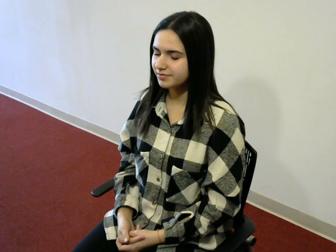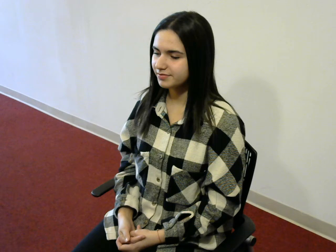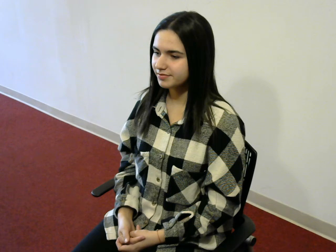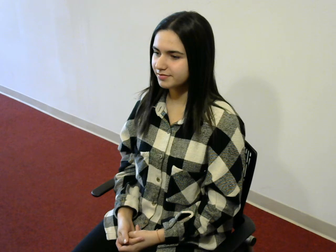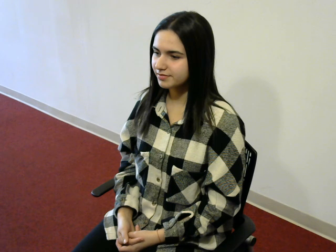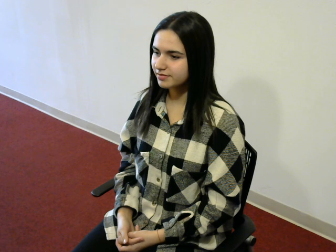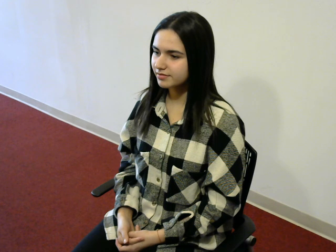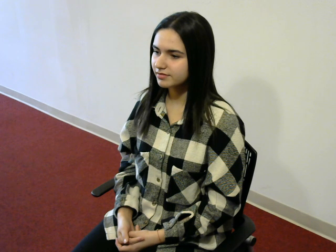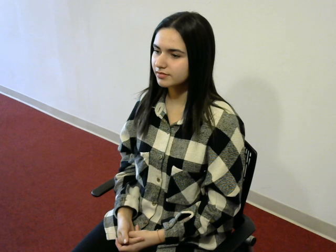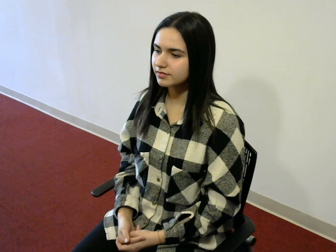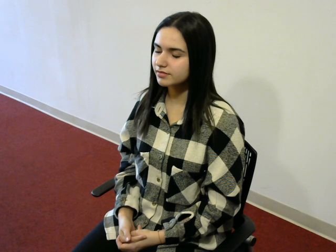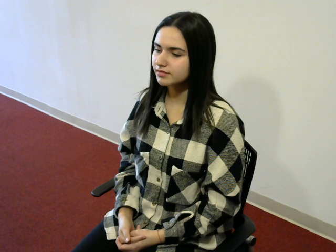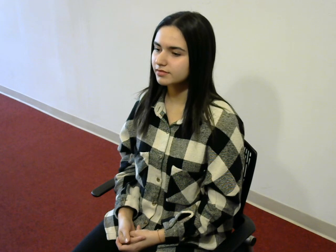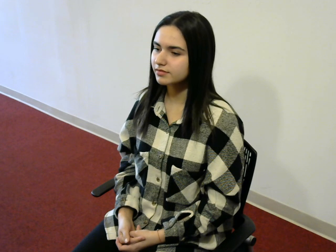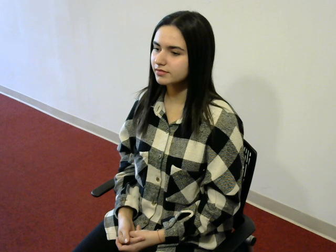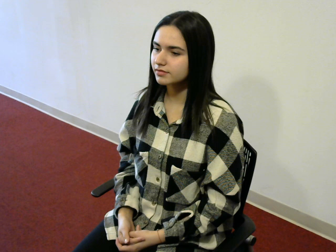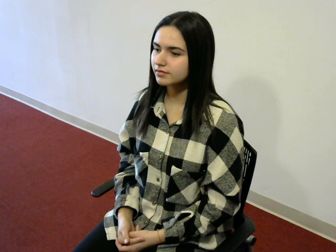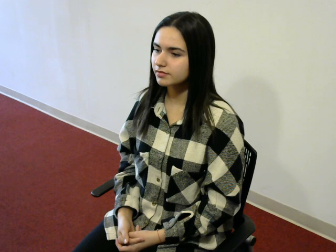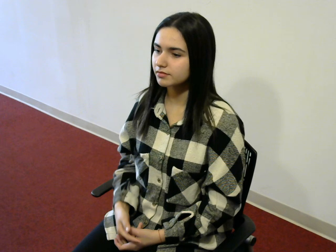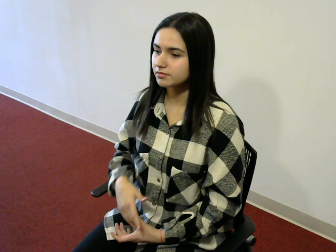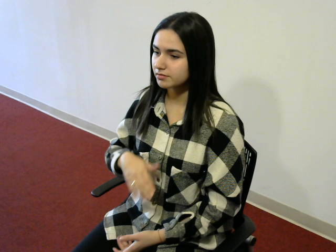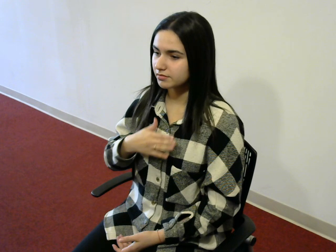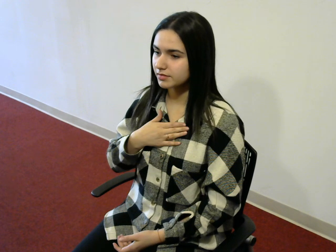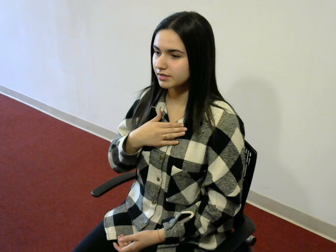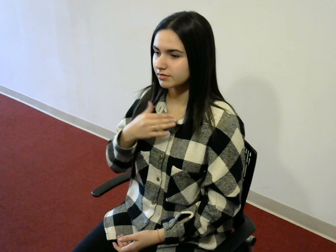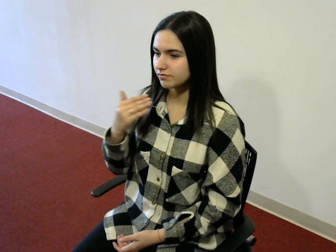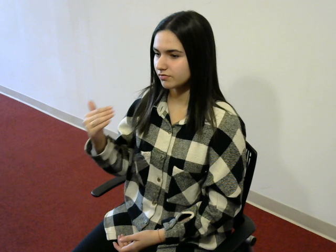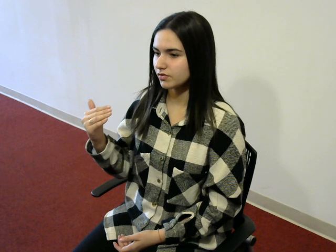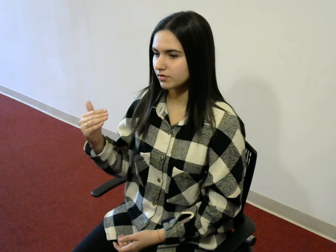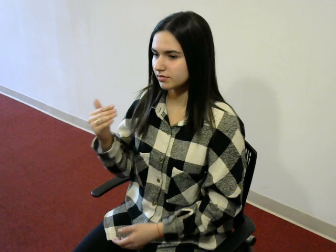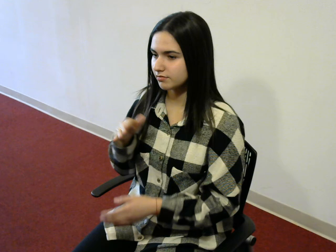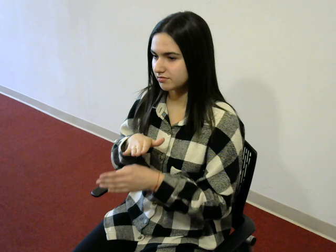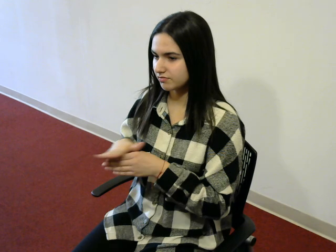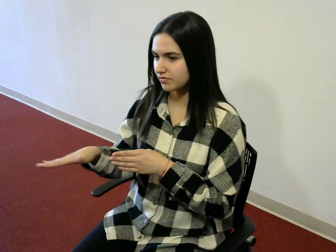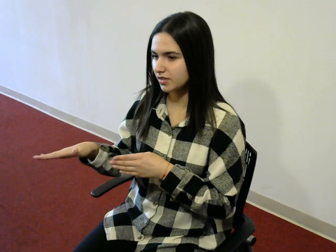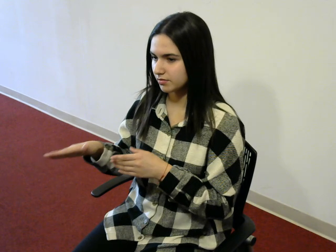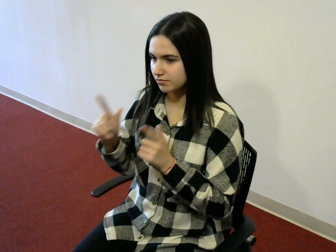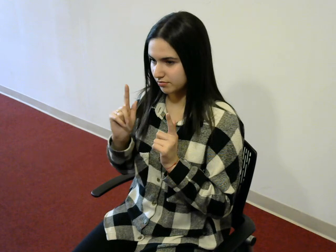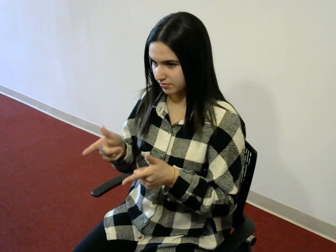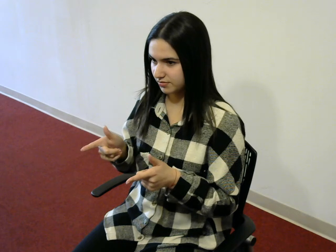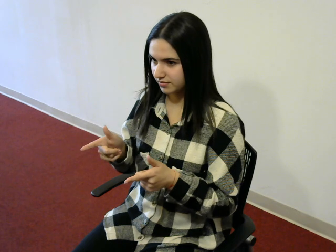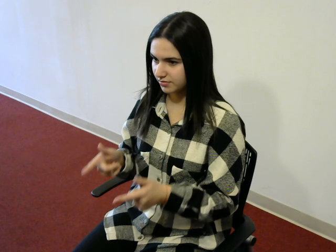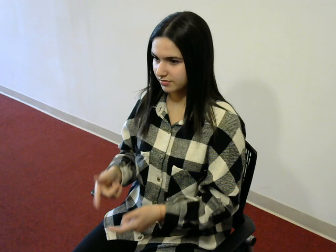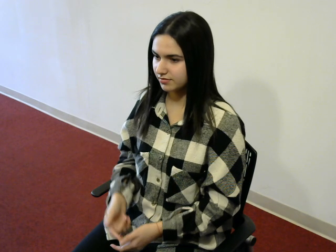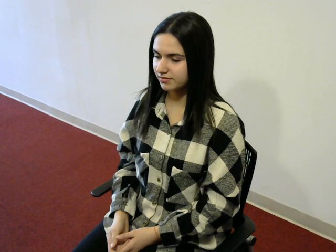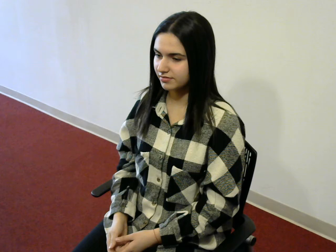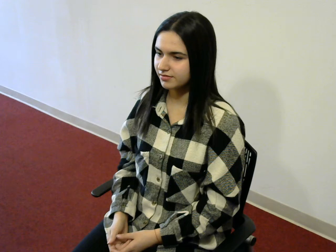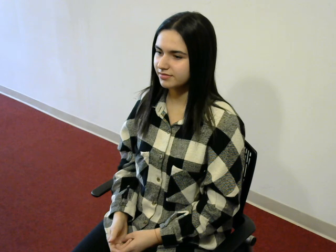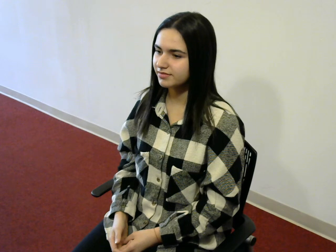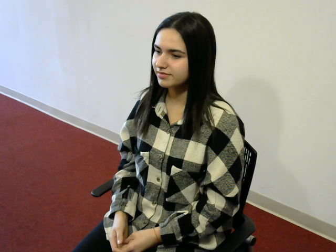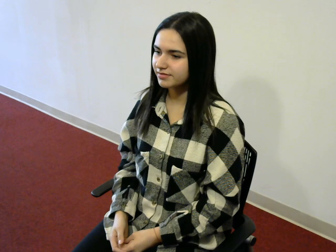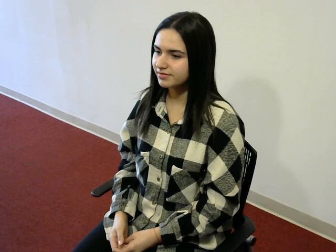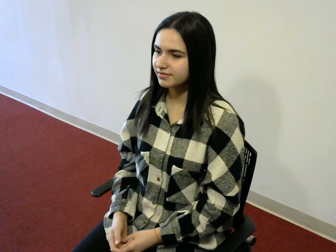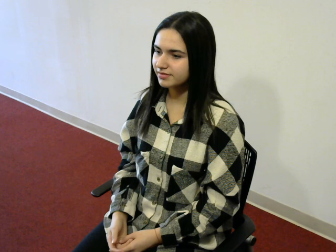Mən sizinlə tamamilə razıyam